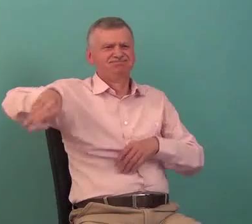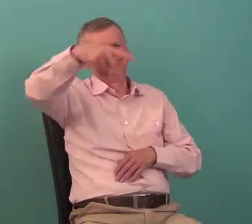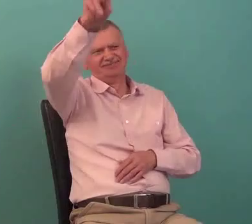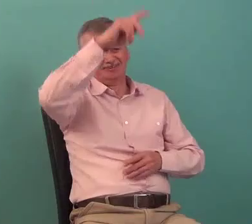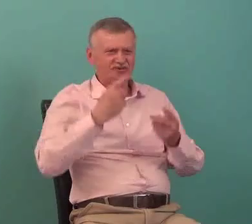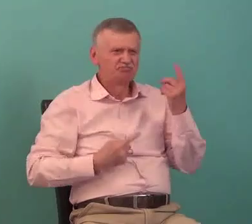Spacery.